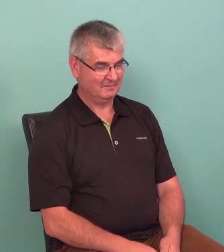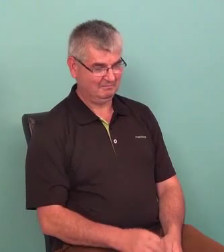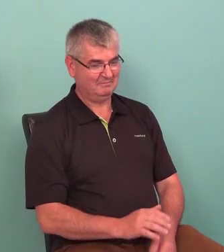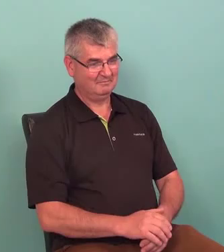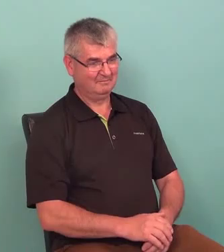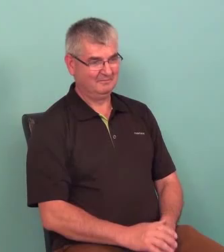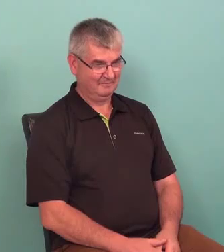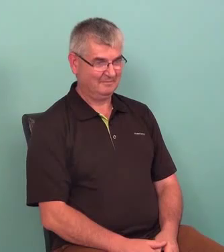Zgoda.